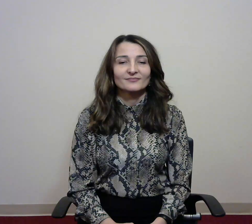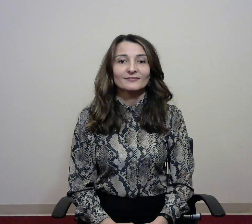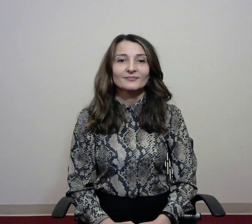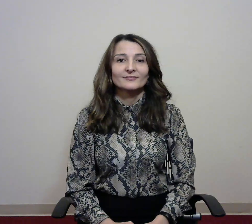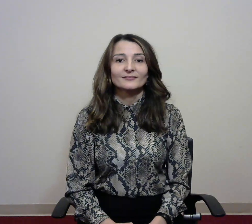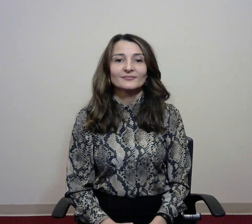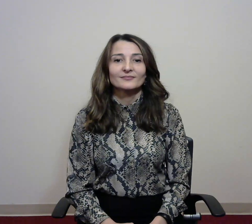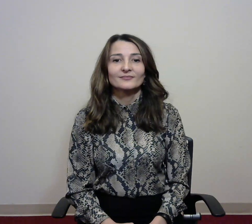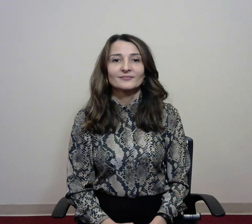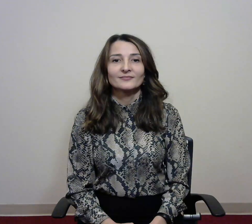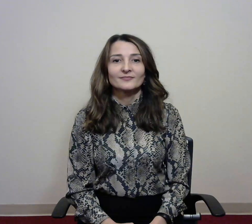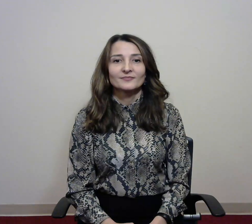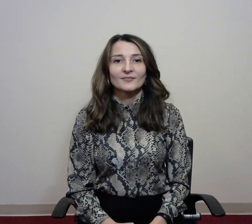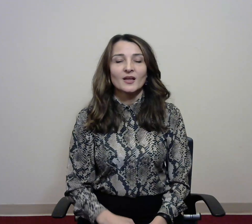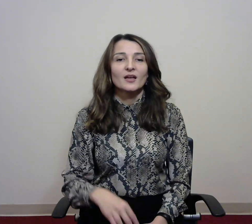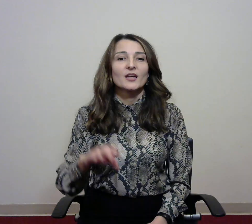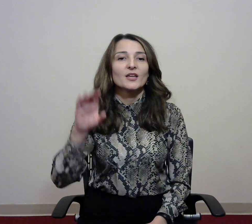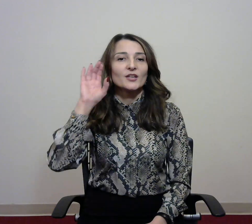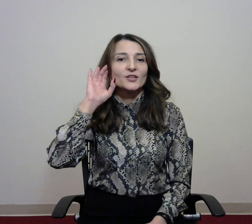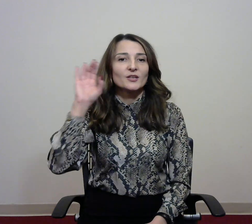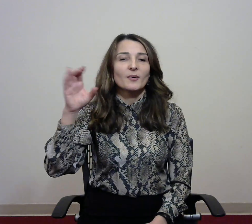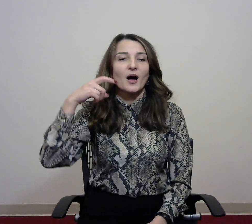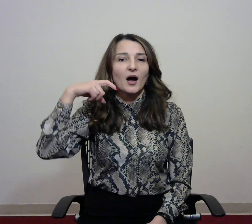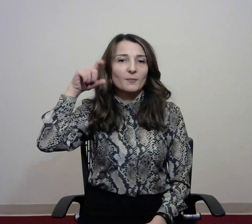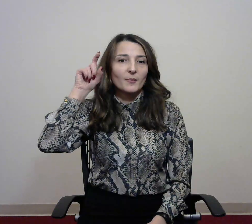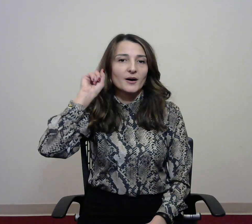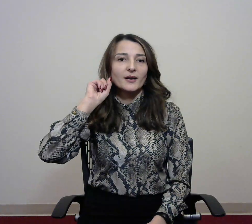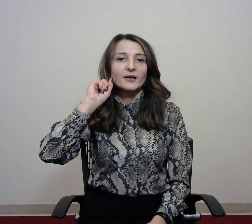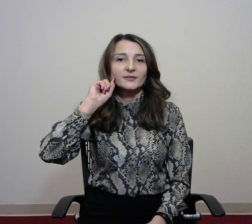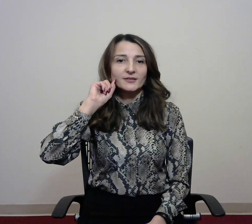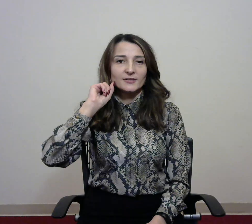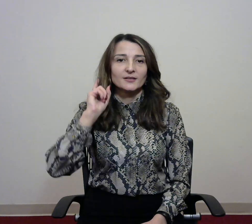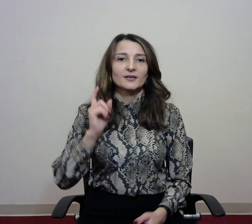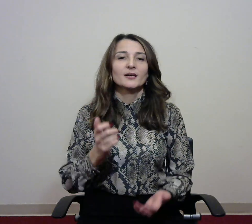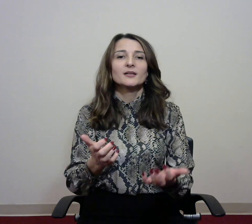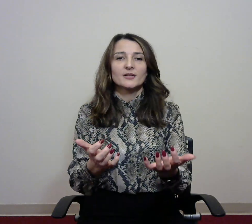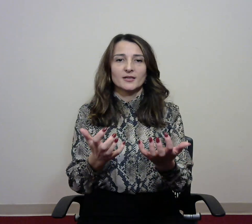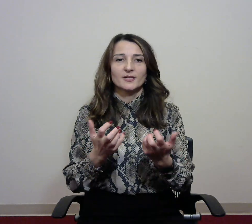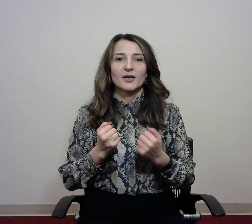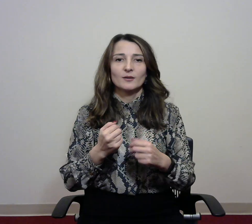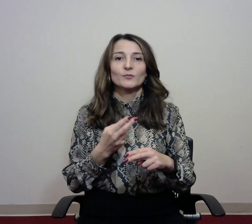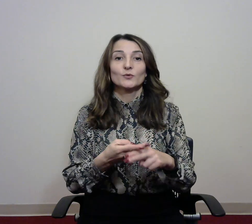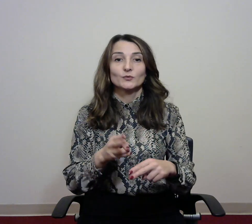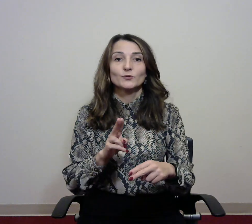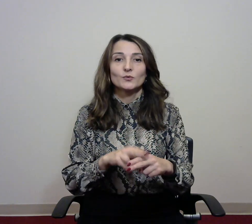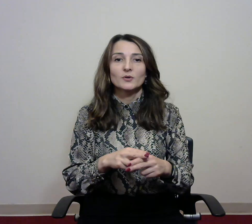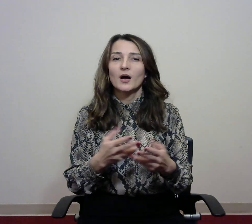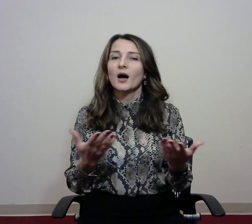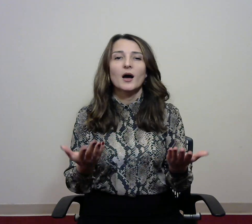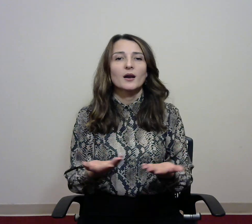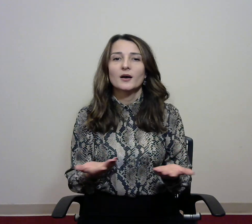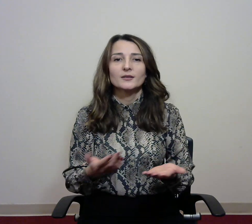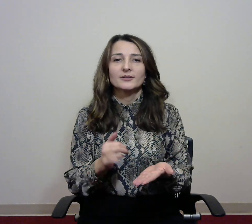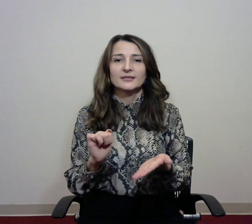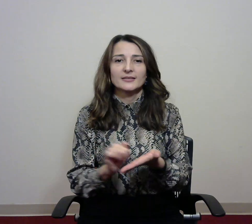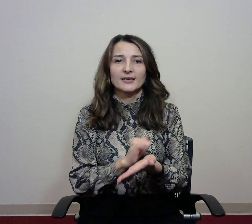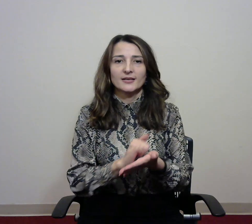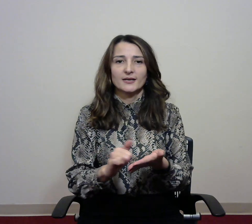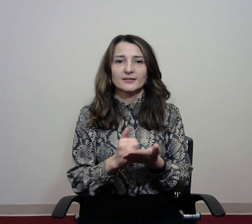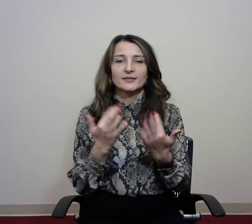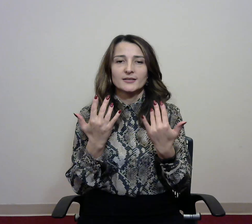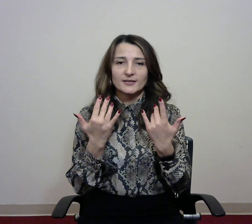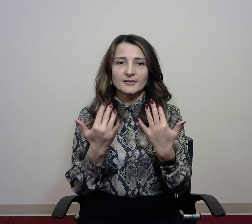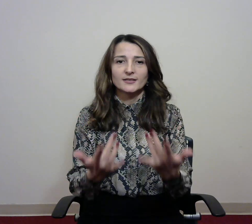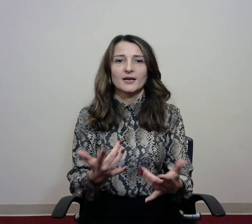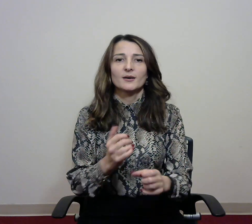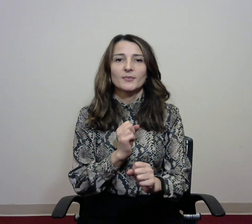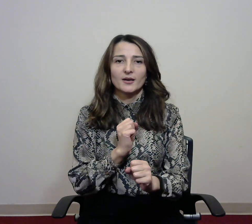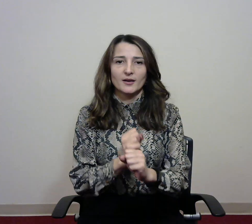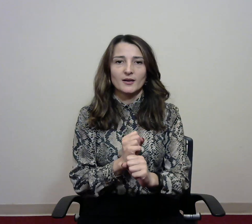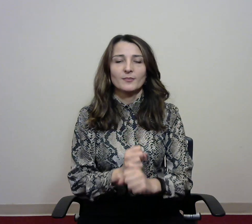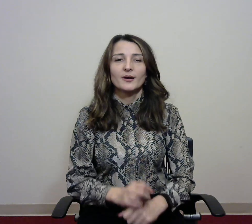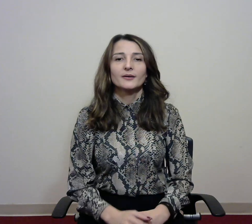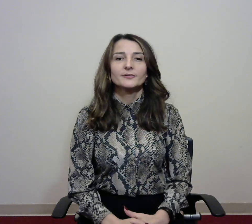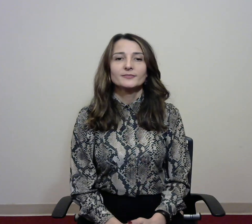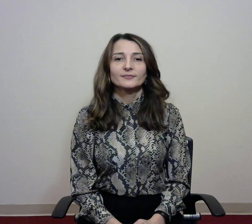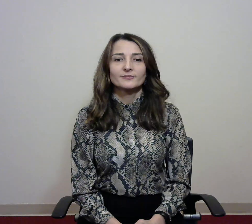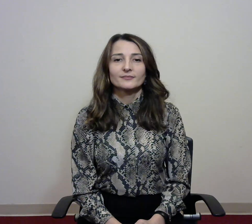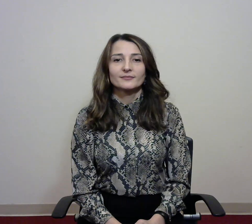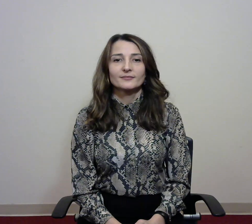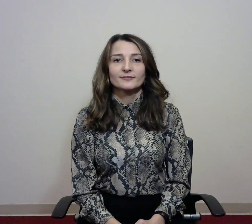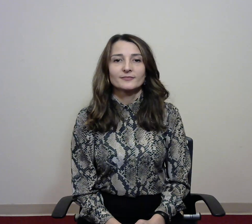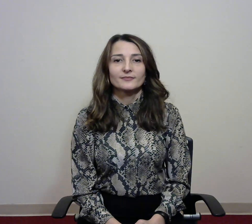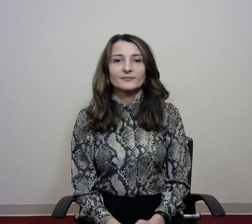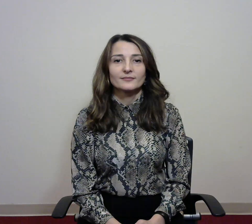Eşitmə aparatı alınması üçün hansı sənədlər tələb edilir?